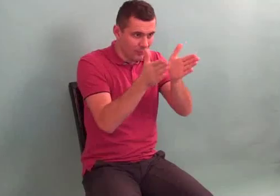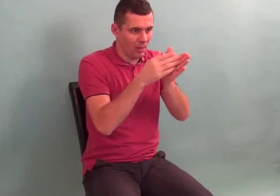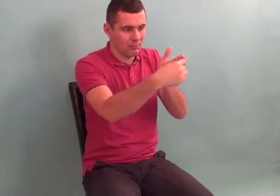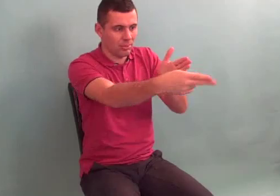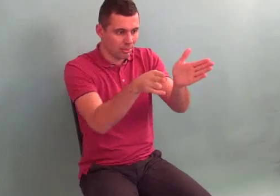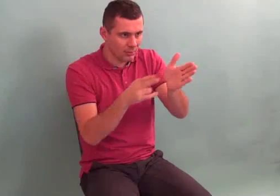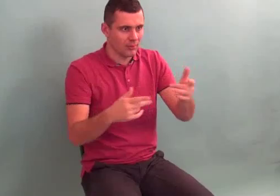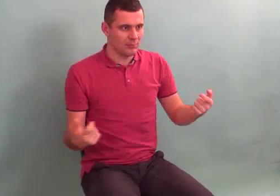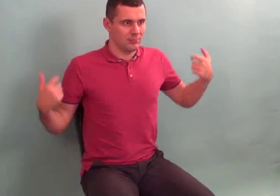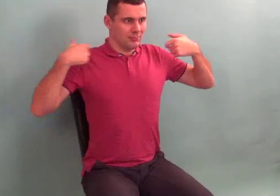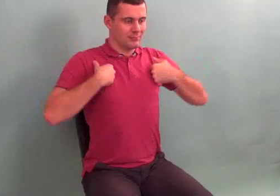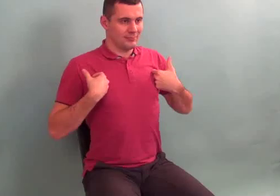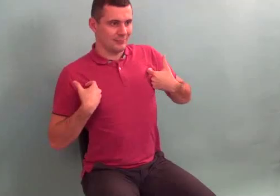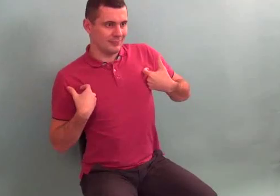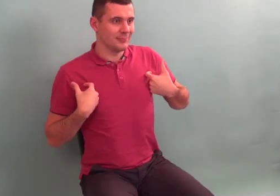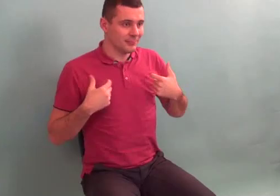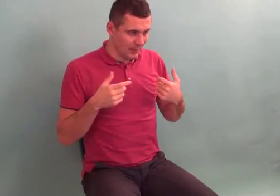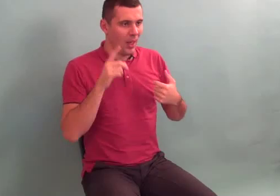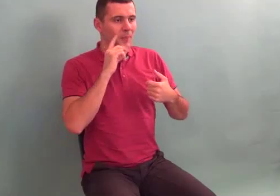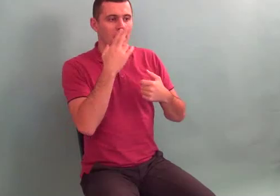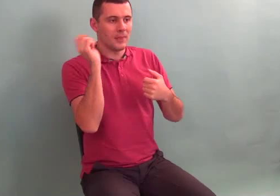Charlie Chaplin ma przypięte szyby do uchwytów na plecach.